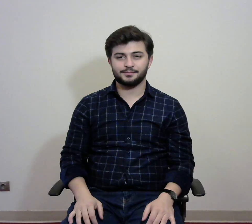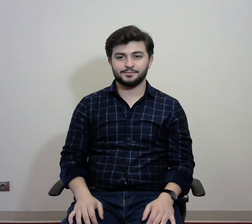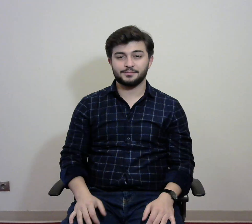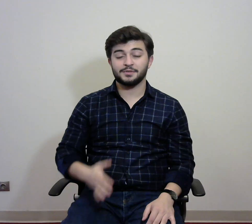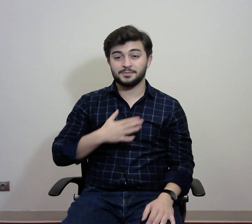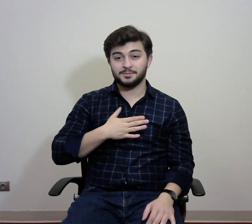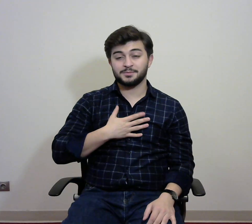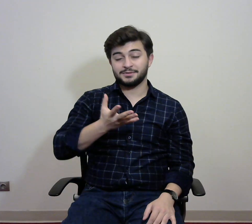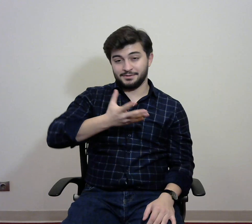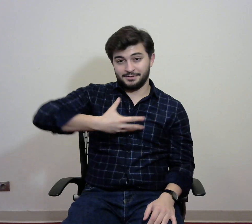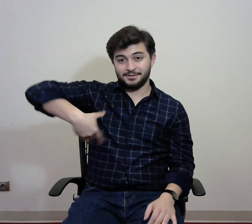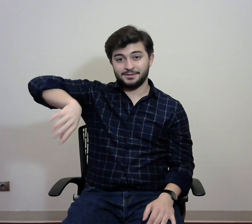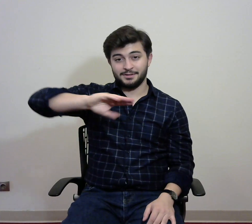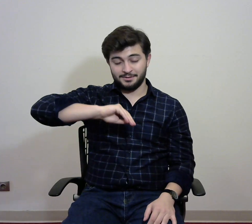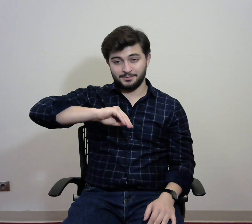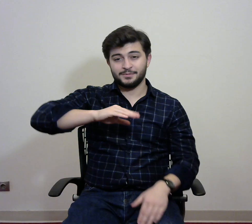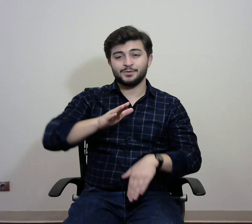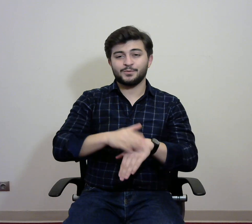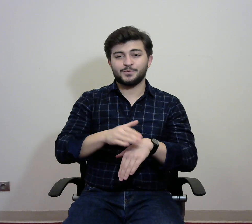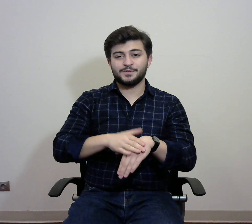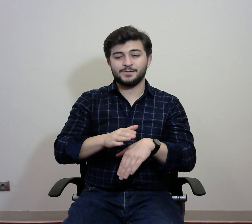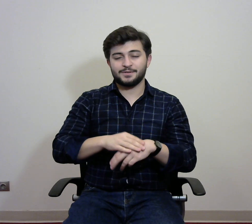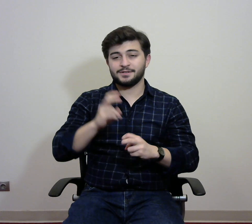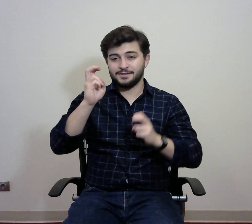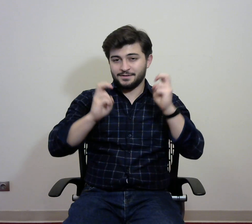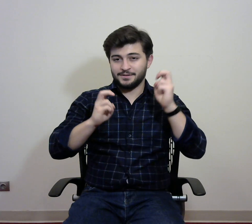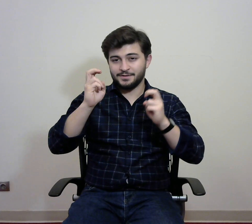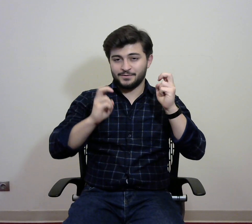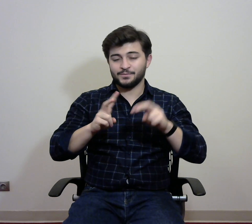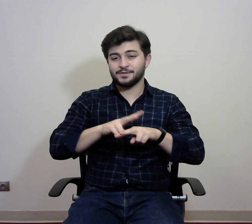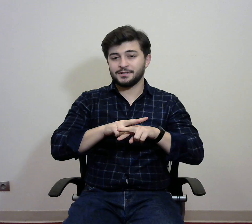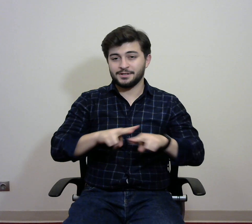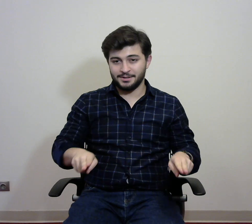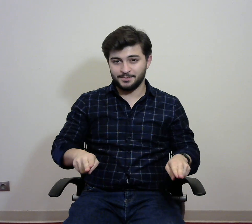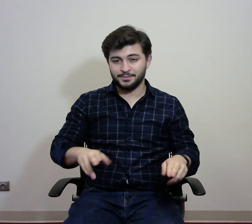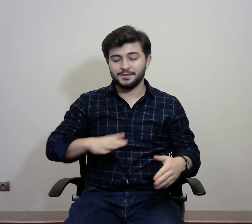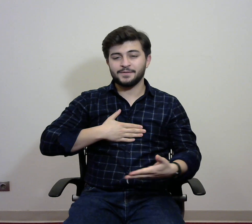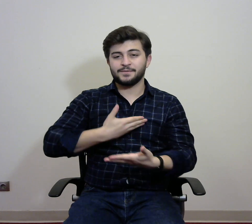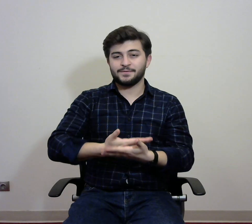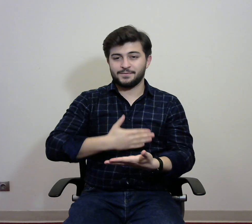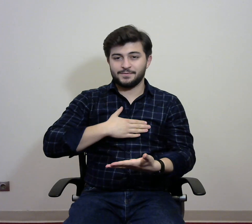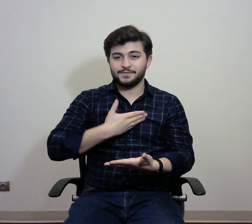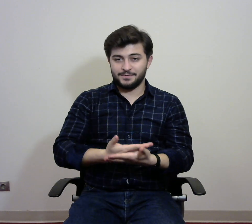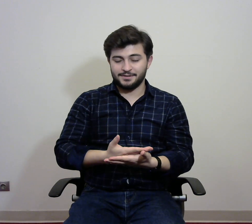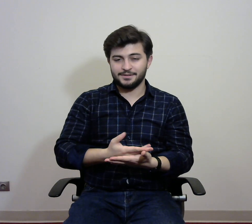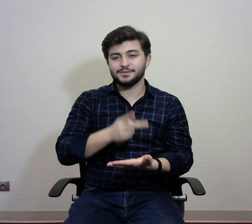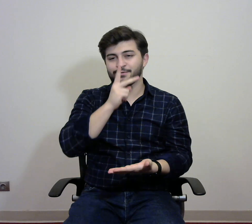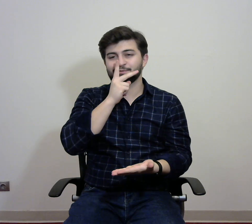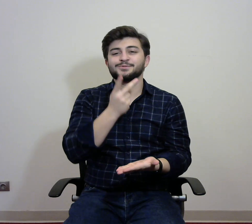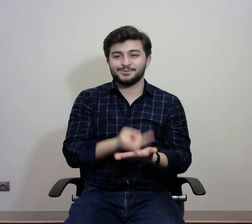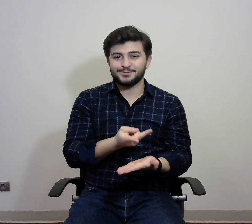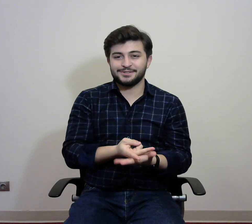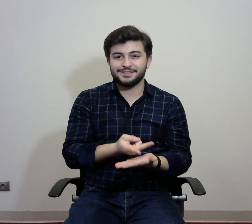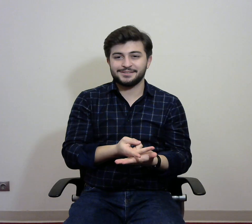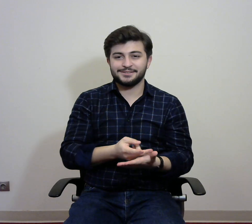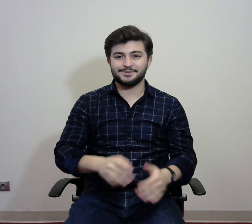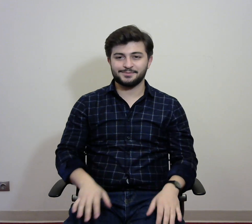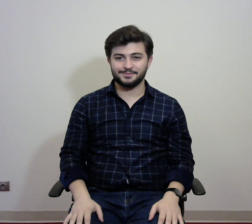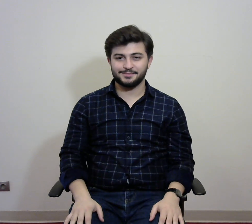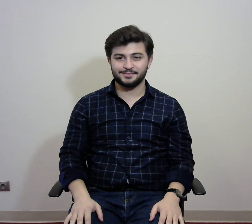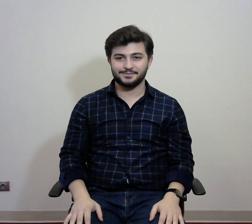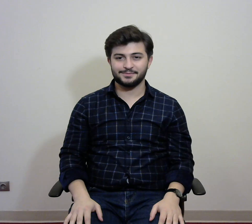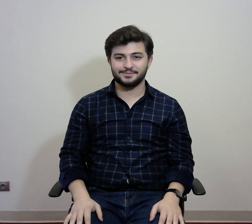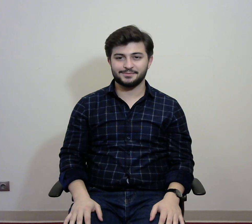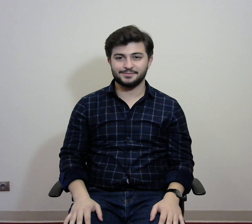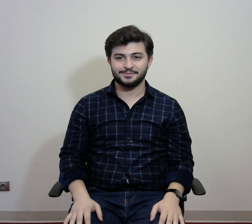Biz özəl şirkət kimi fəaliyyət göstəririk